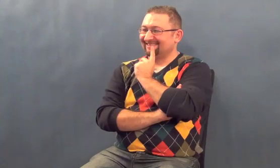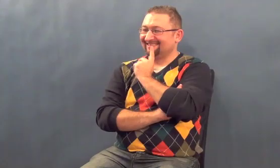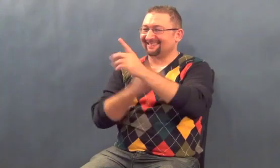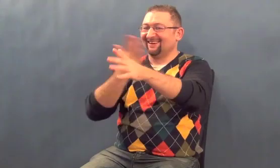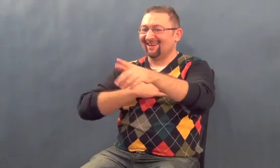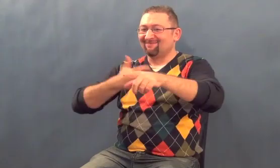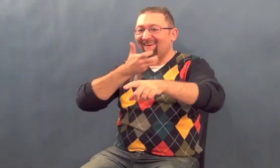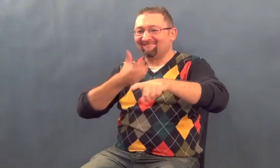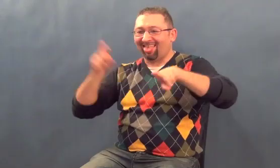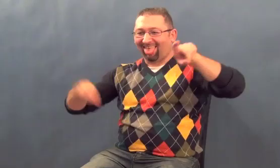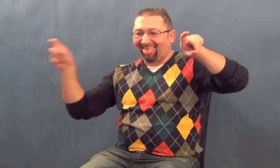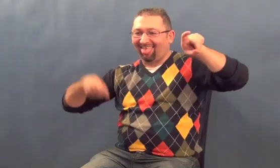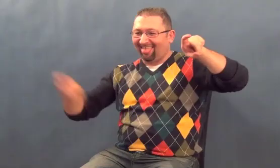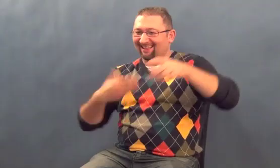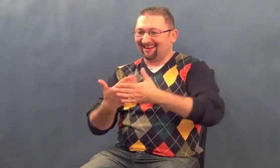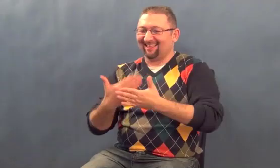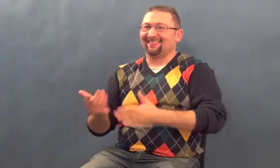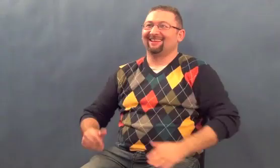Lubi długo spać, więc dlatego.